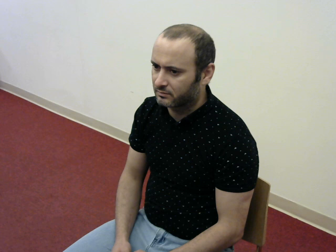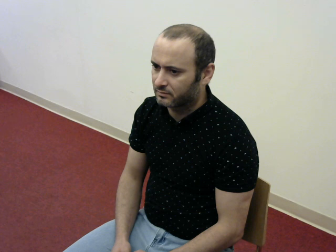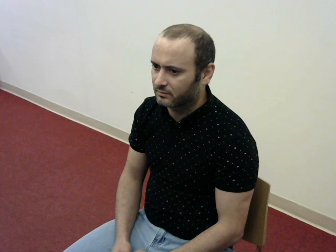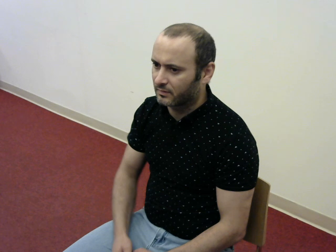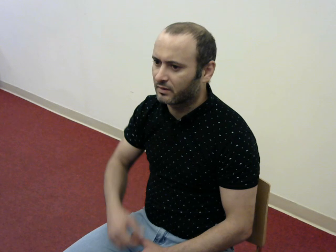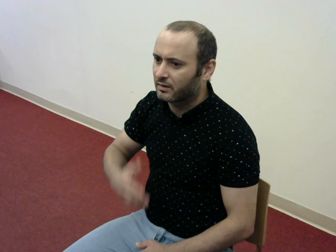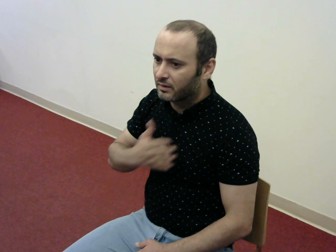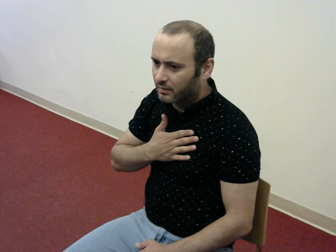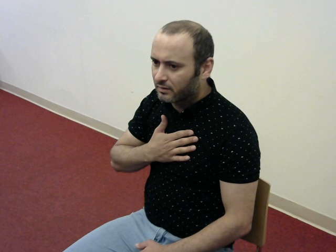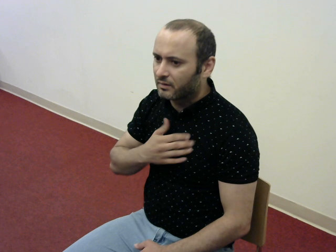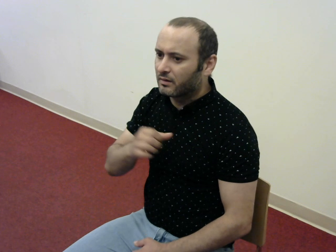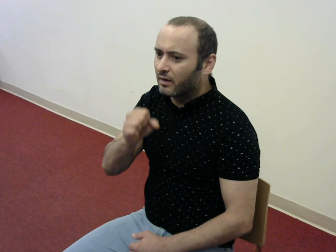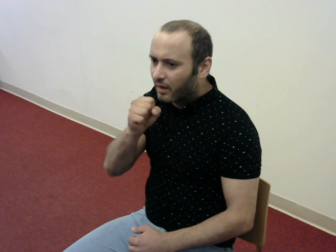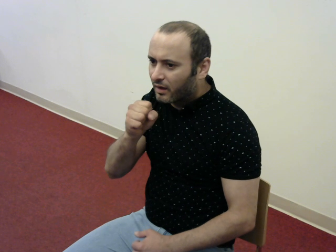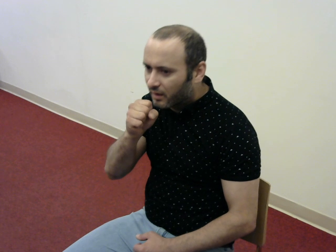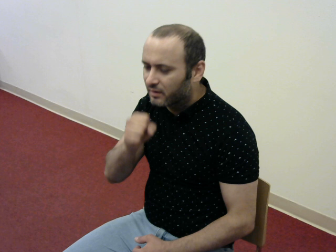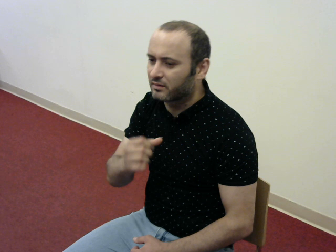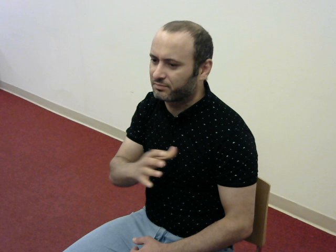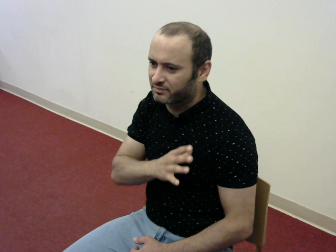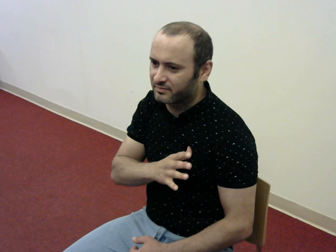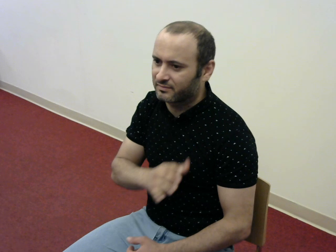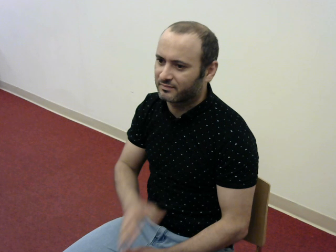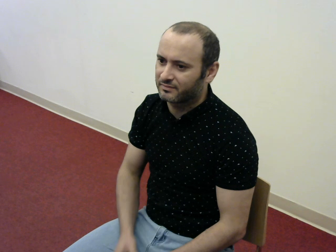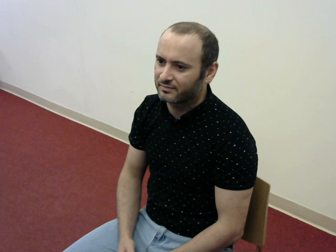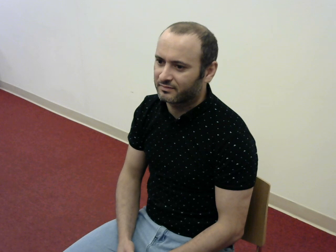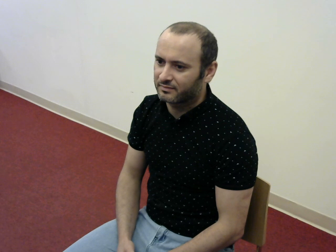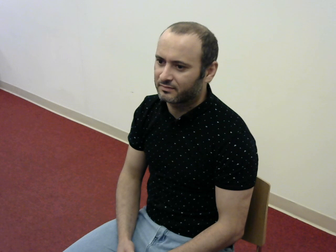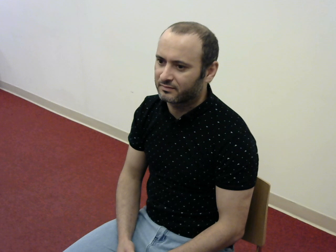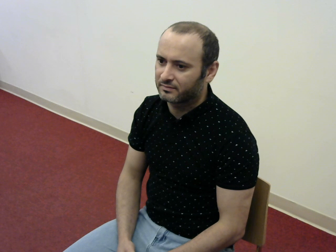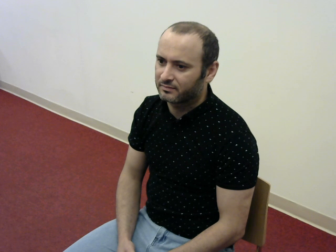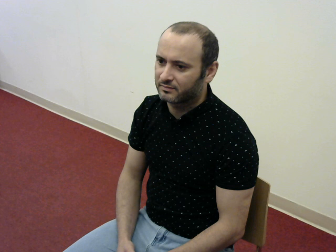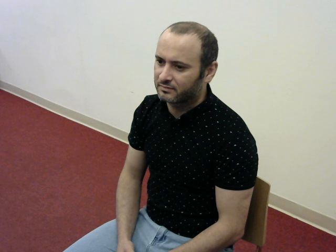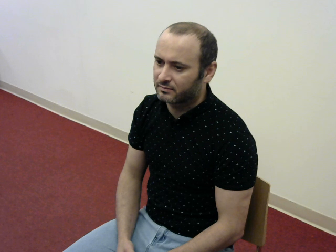Mən zökəm olmuşam